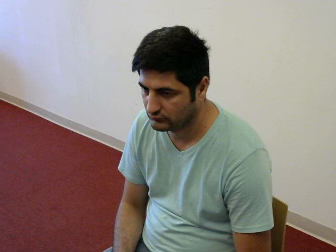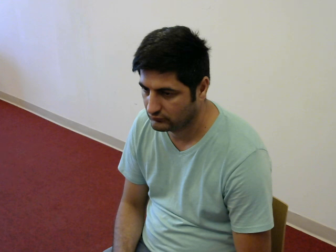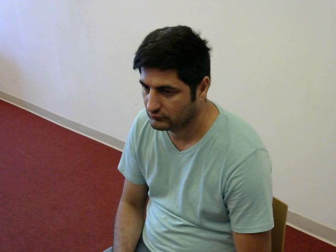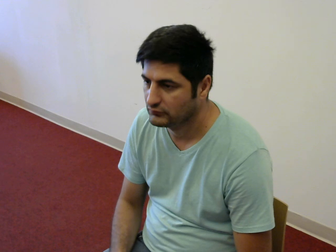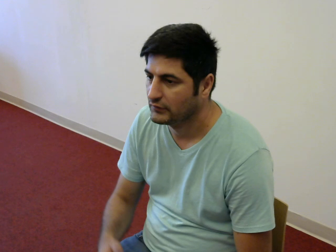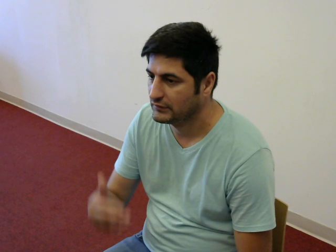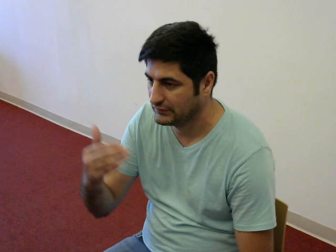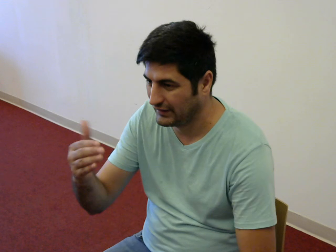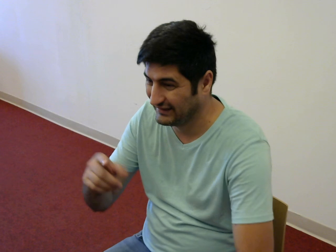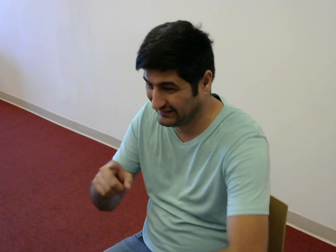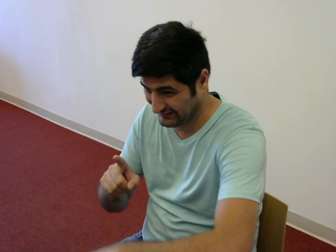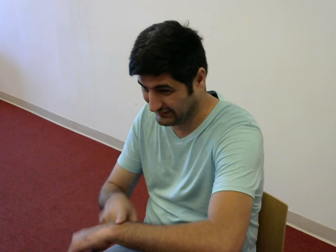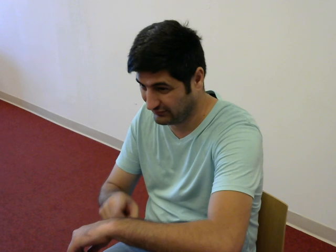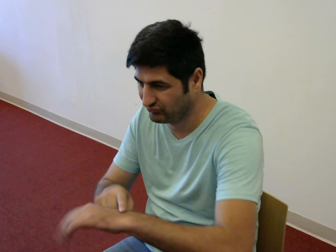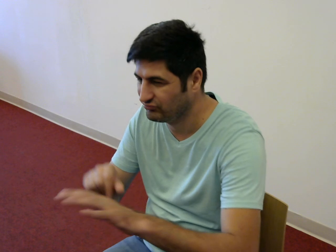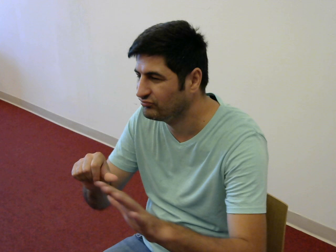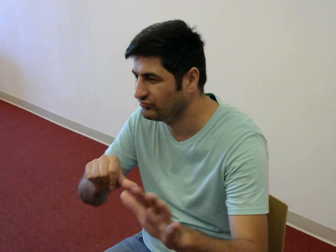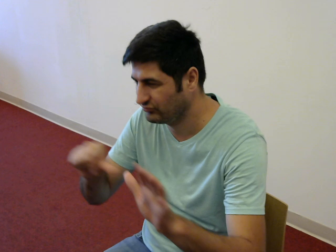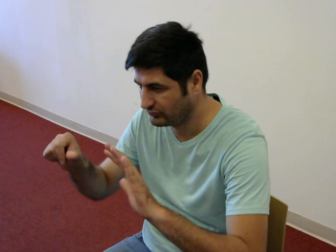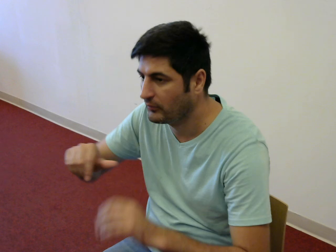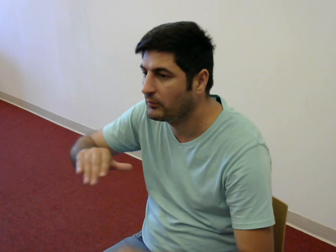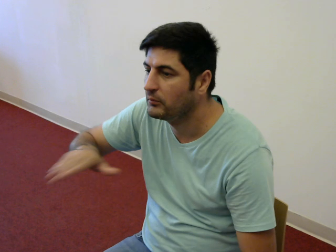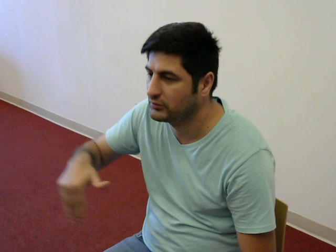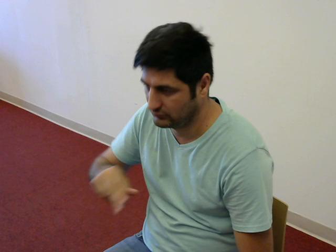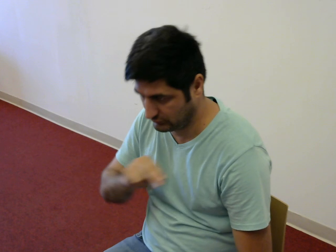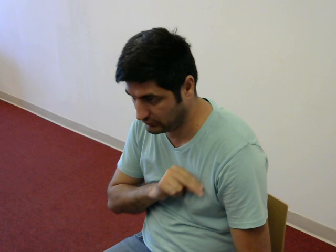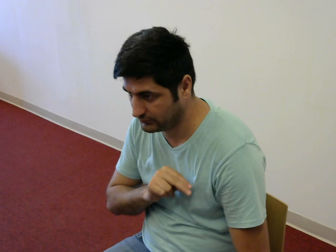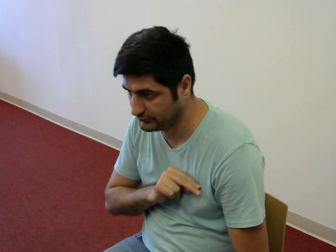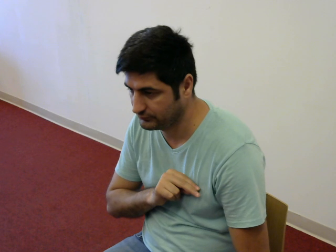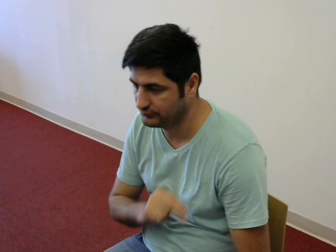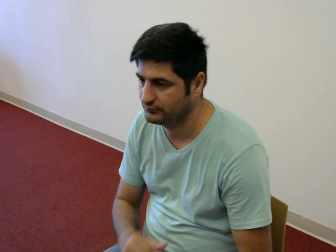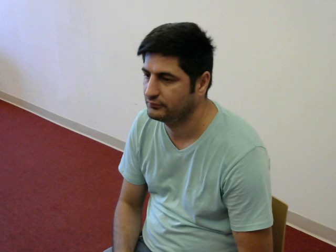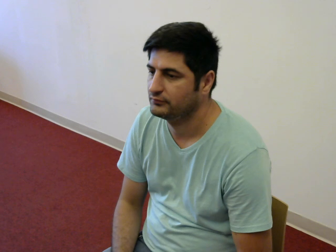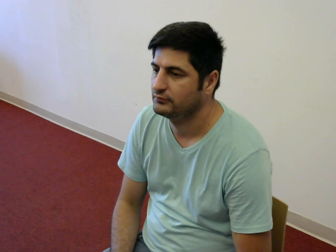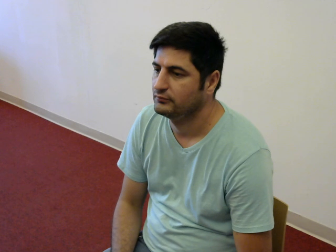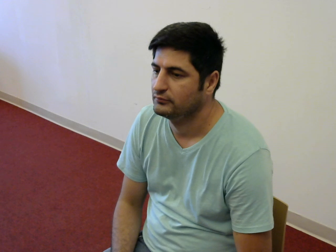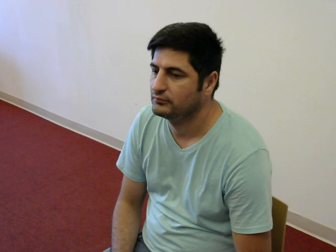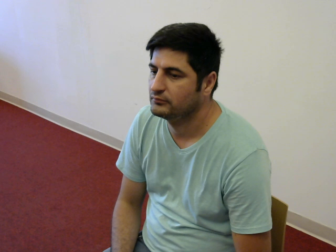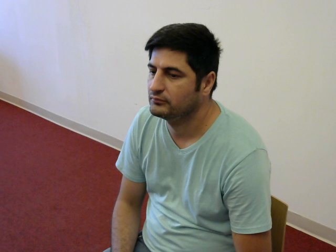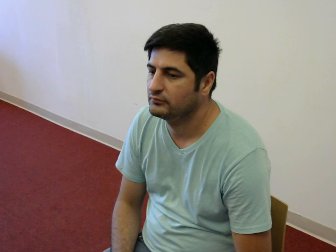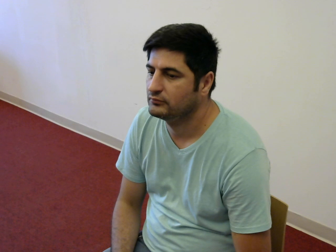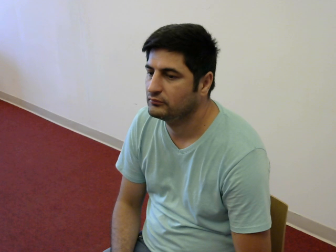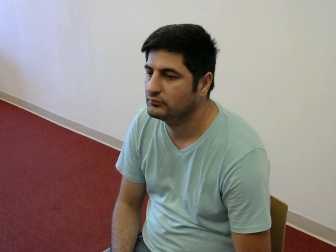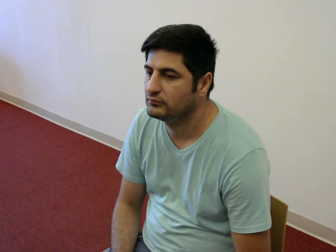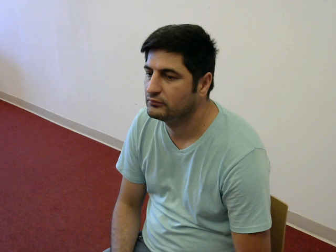Siz saat 6-dan sonra işləyirsiz?